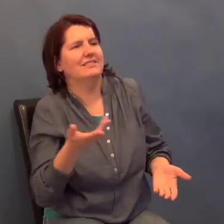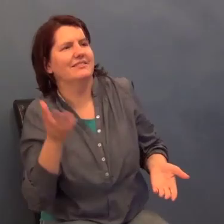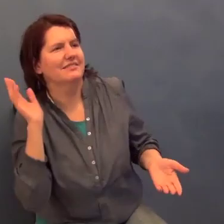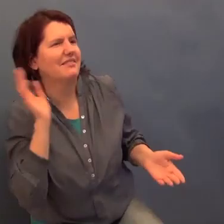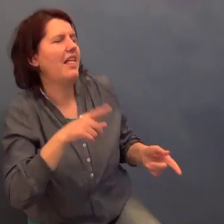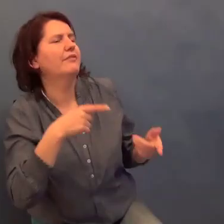Dobra.